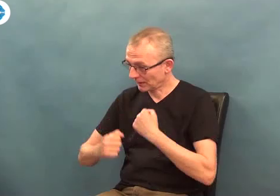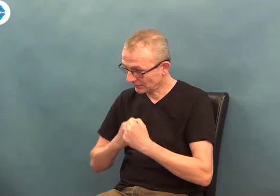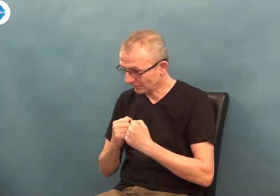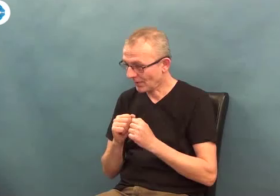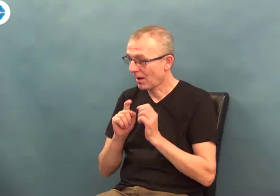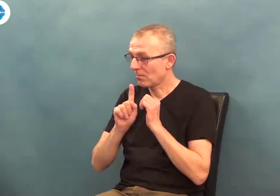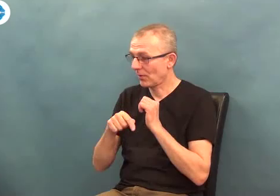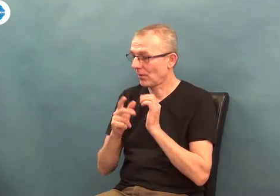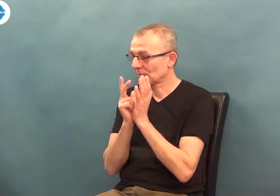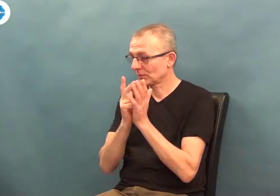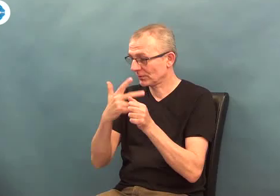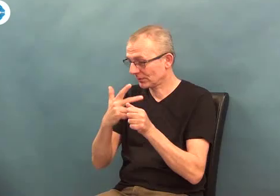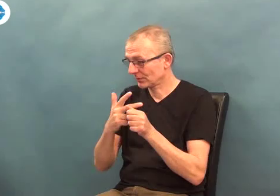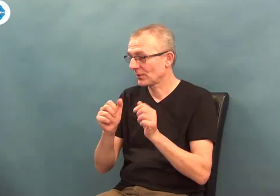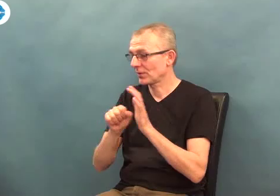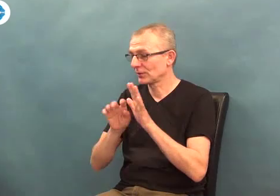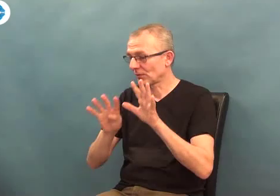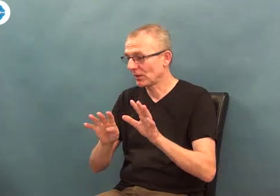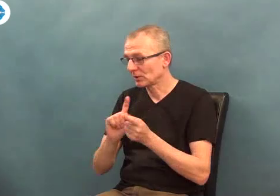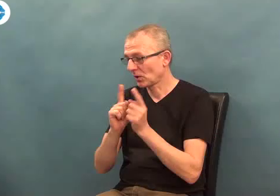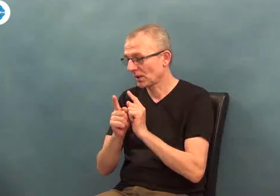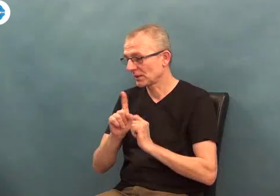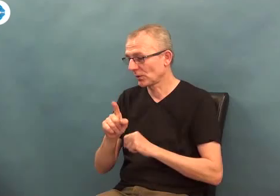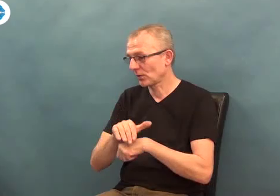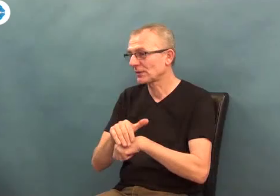Później, od osiemnastej trzydzieści do dziewiątej spotykam się z kolegą.